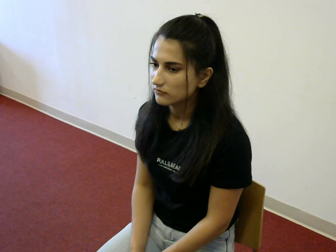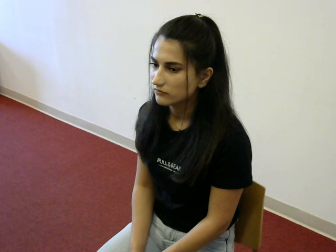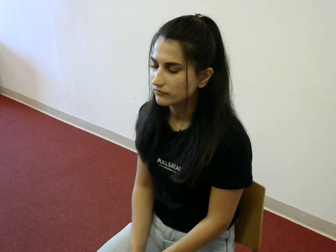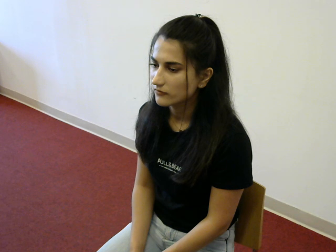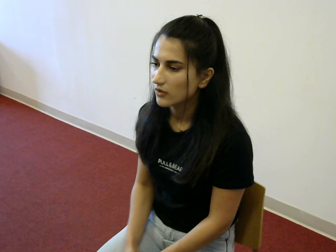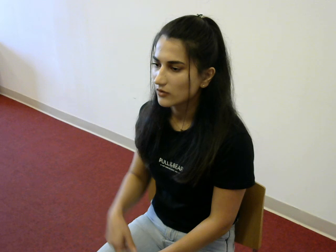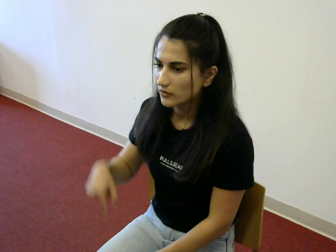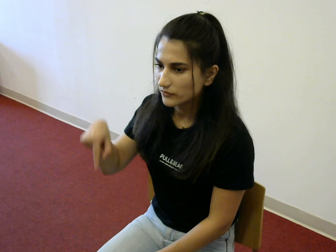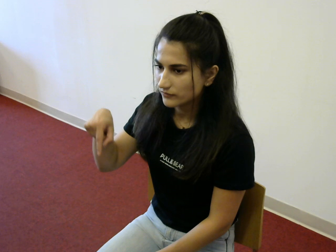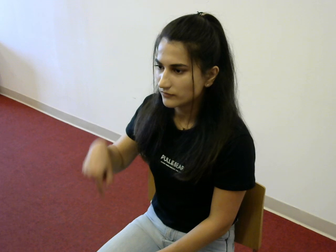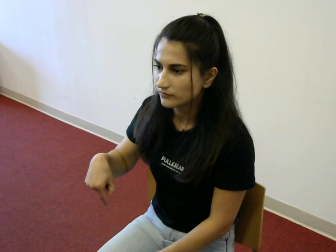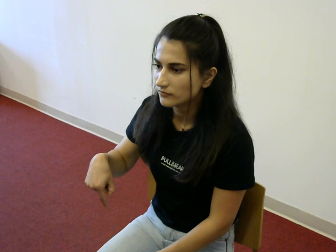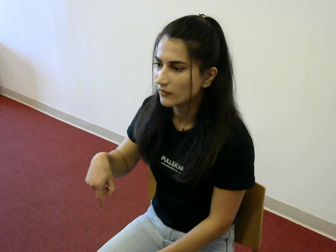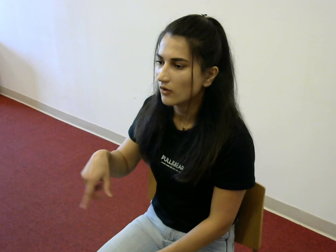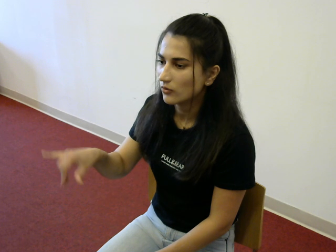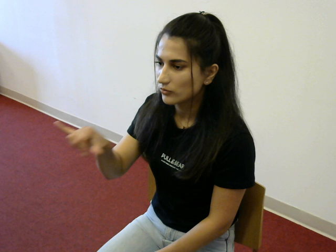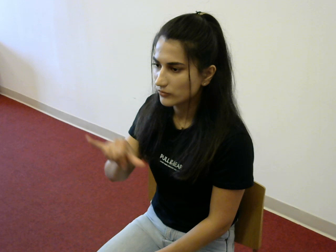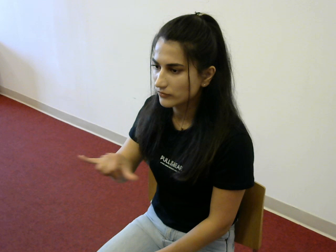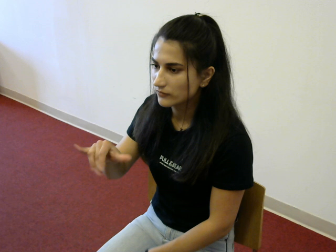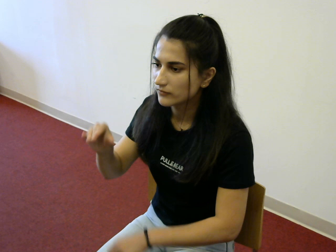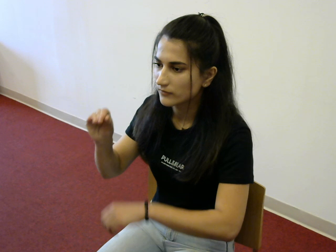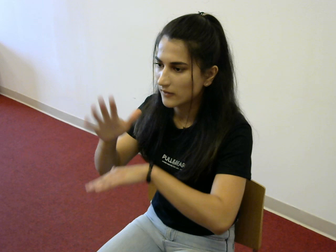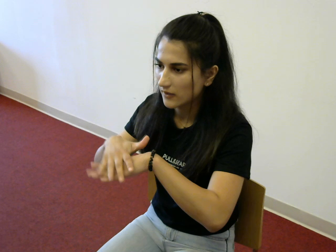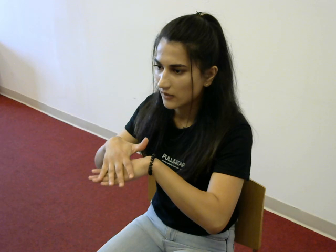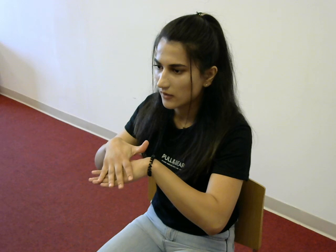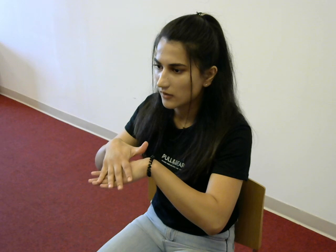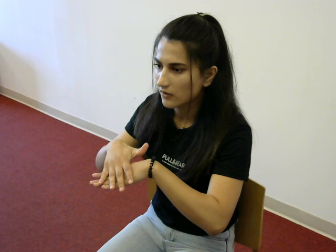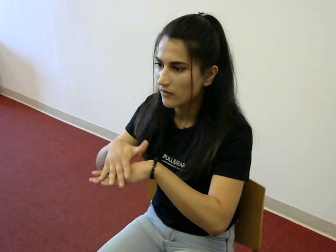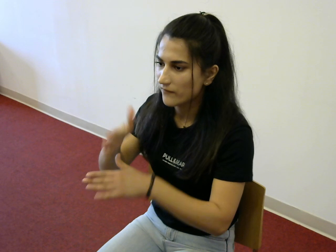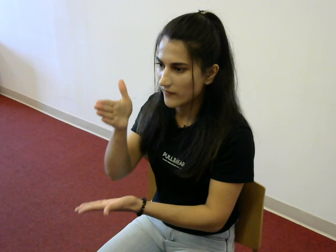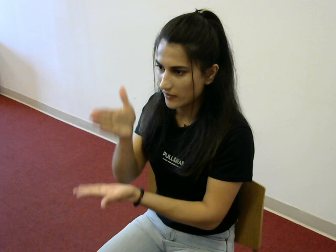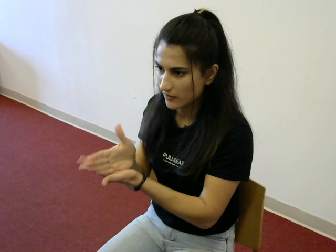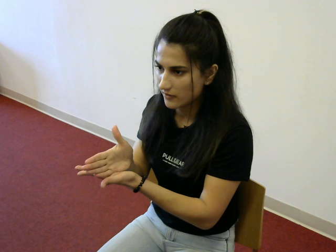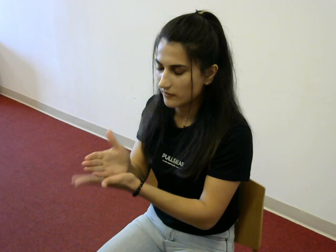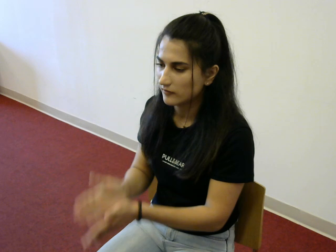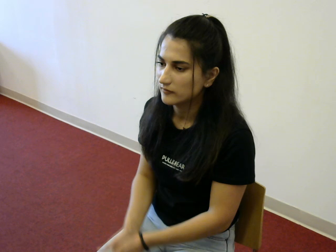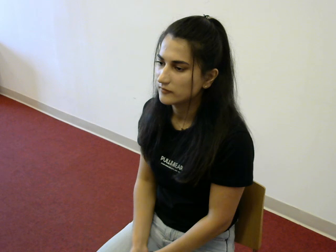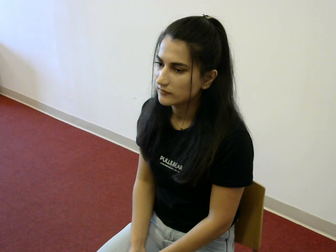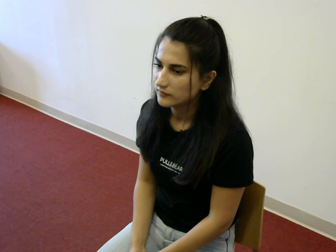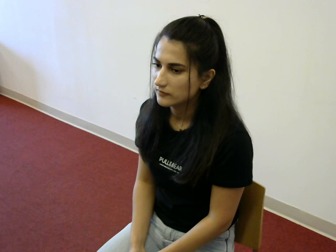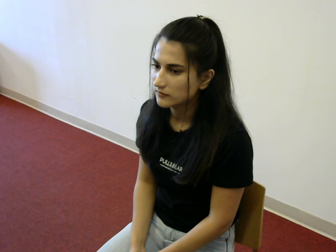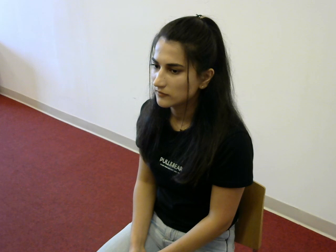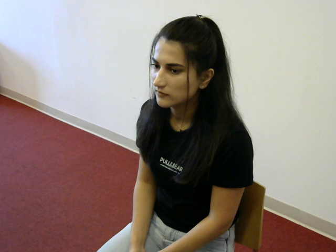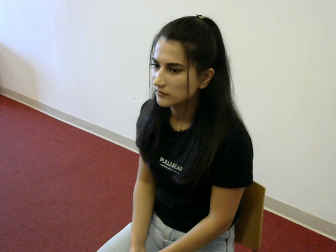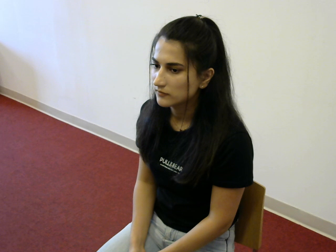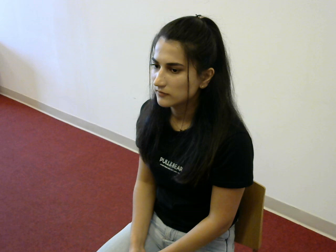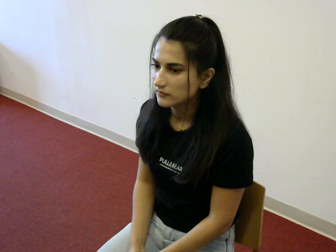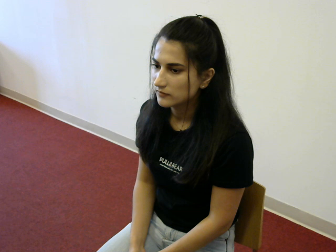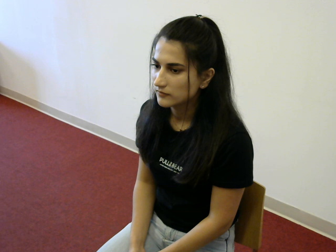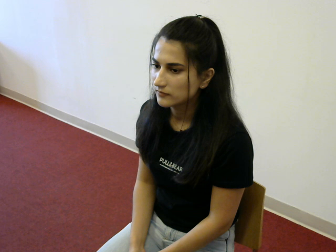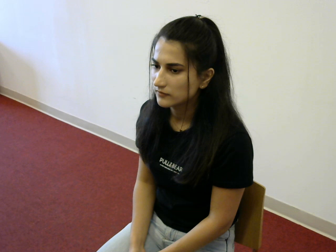Burda harda bank var?